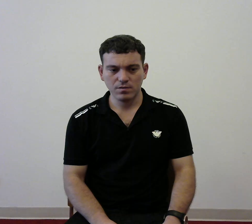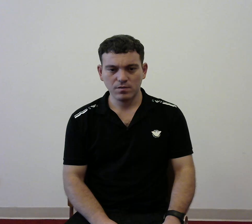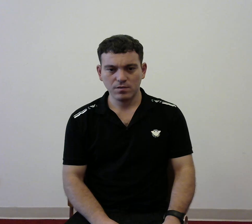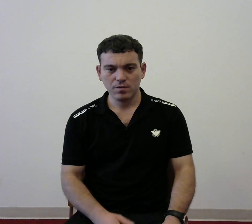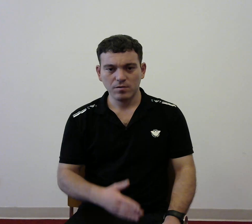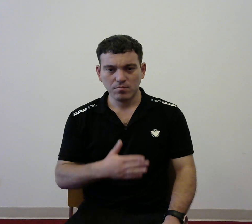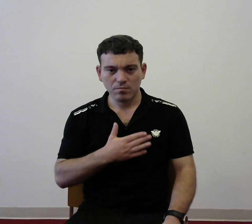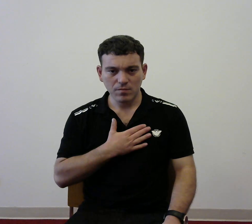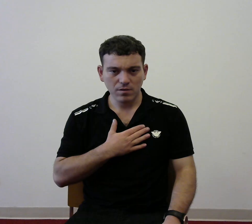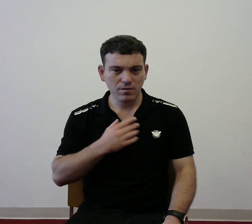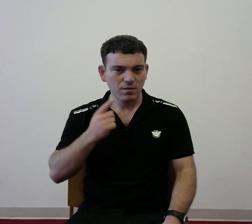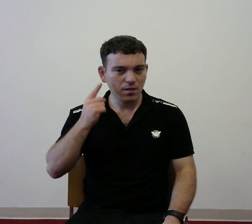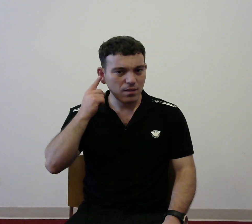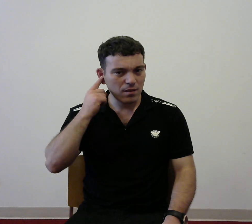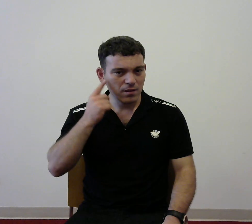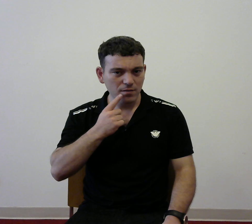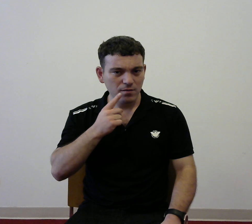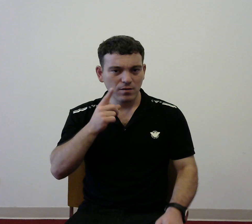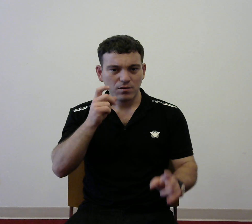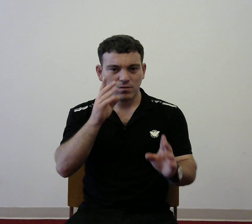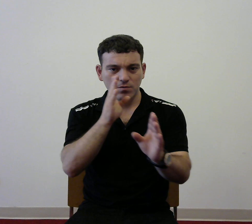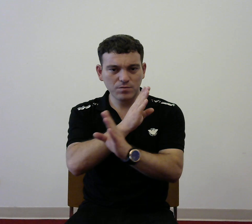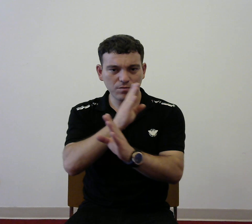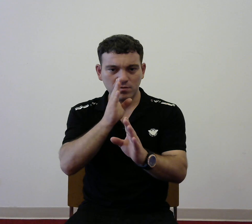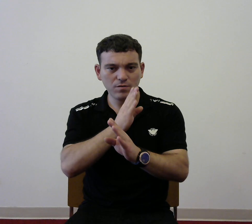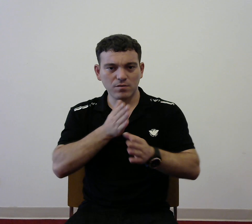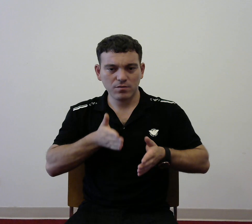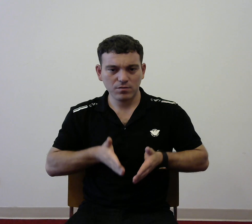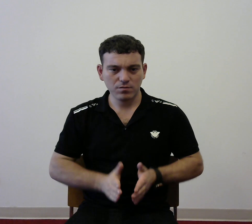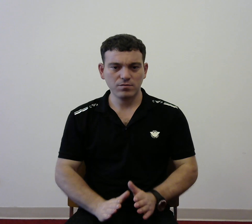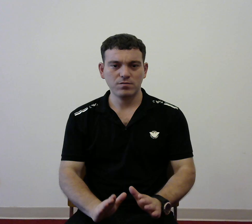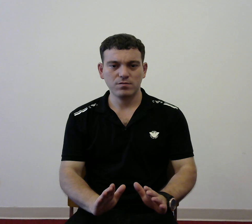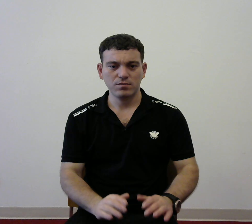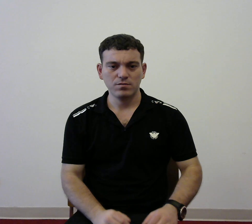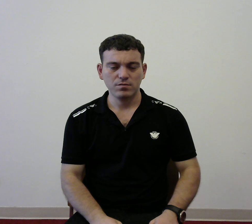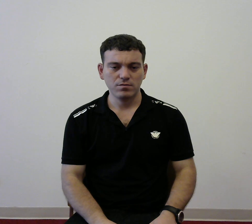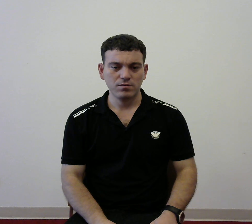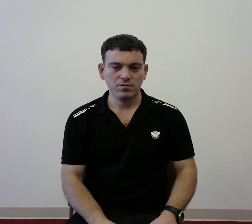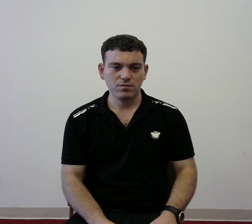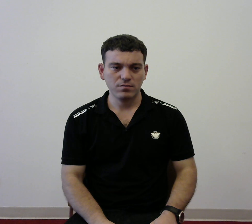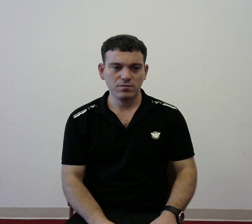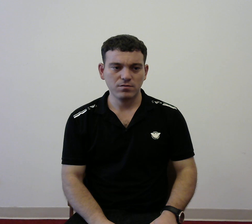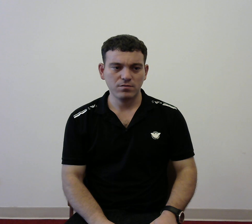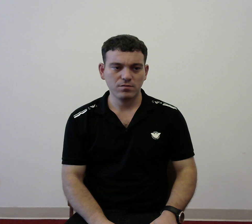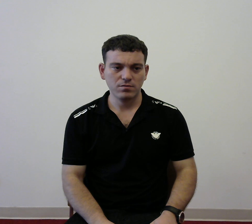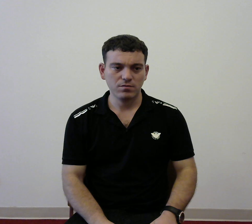Mənim eşitmə məhdudiyyətim anadangəlmədir